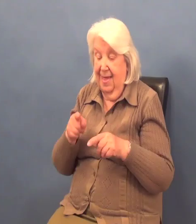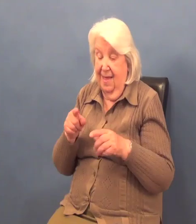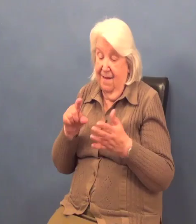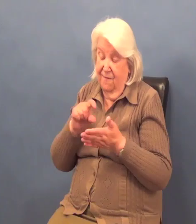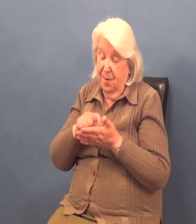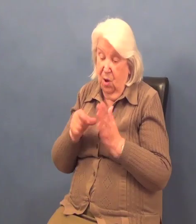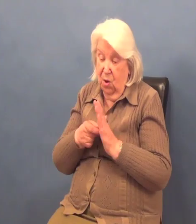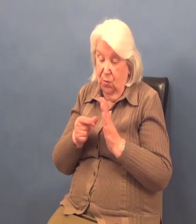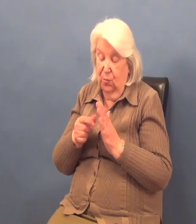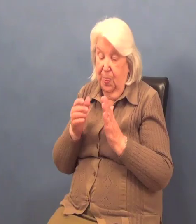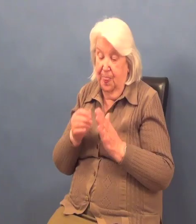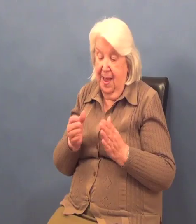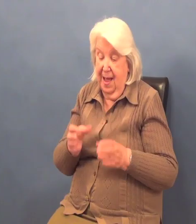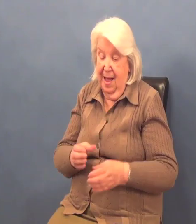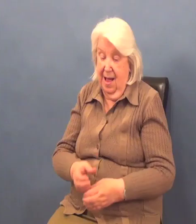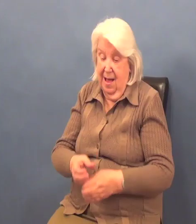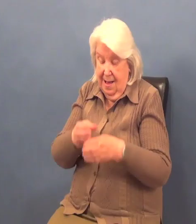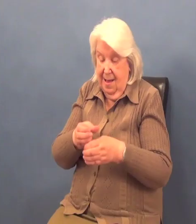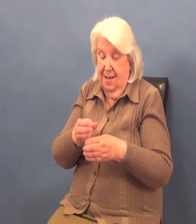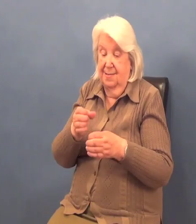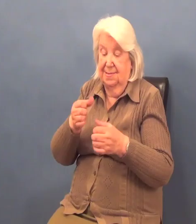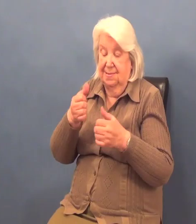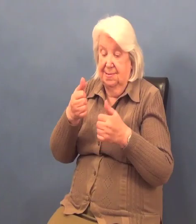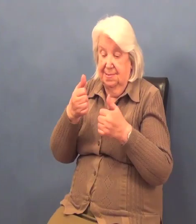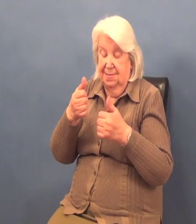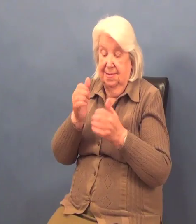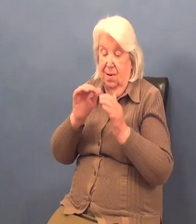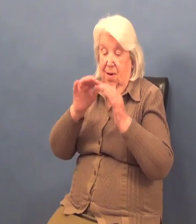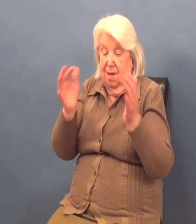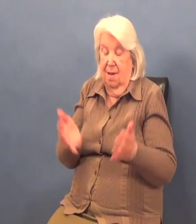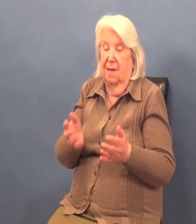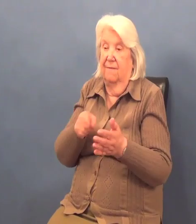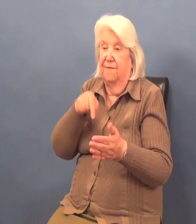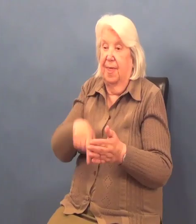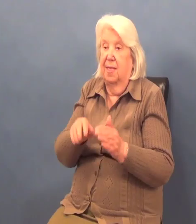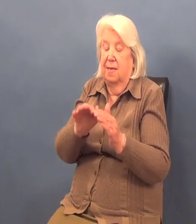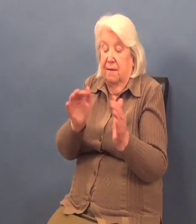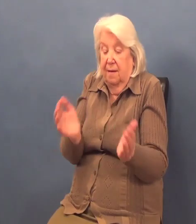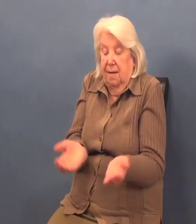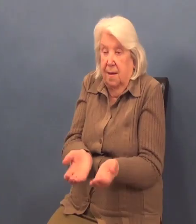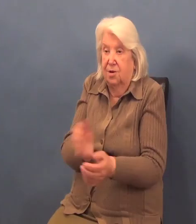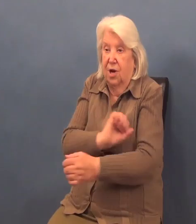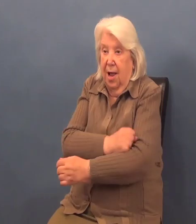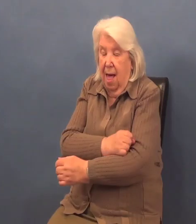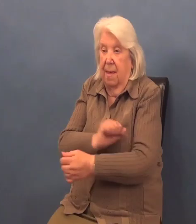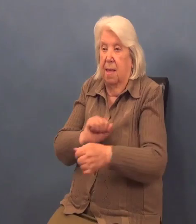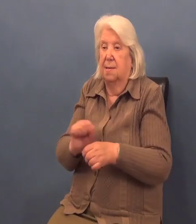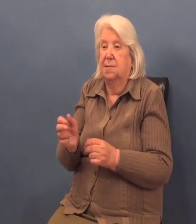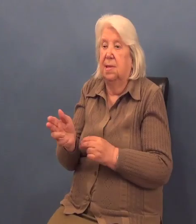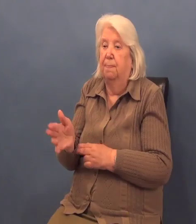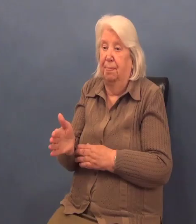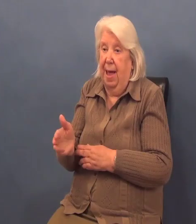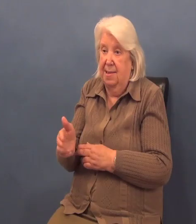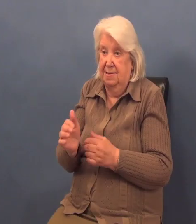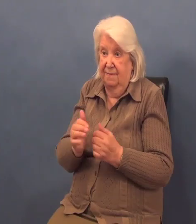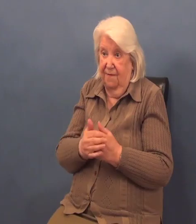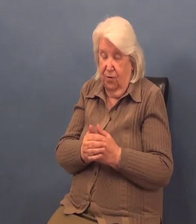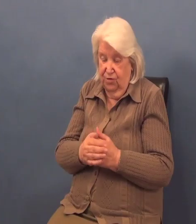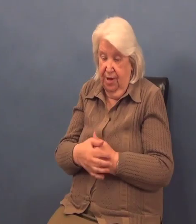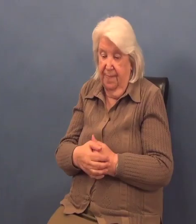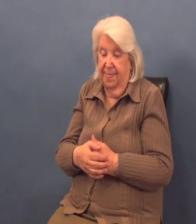W pokoju stoi wysoki stołek i na nim stoi szklane, kuliste akwarium z rybą w środku.